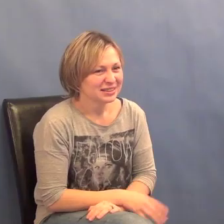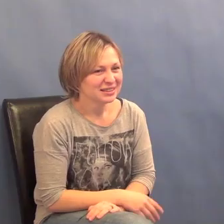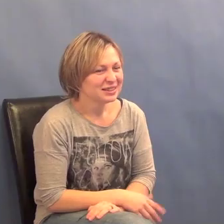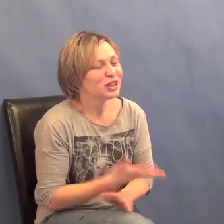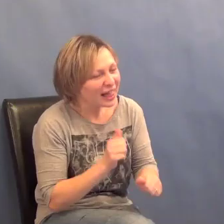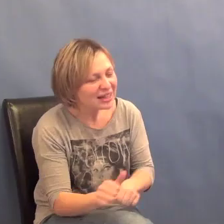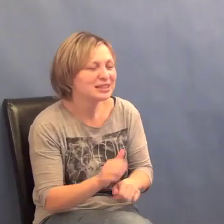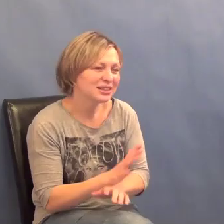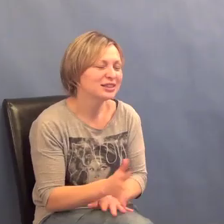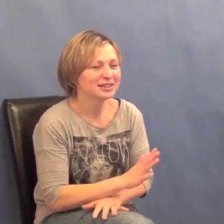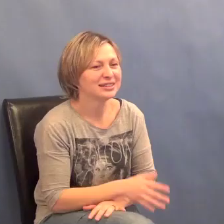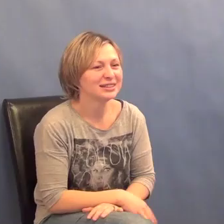Jest, nie ma.